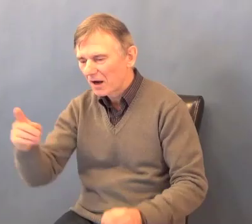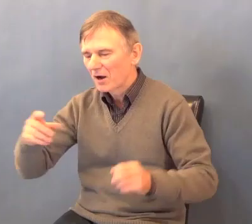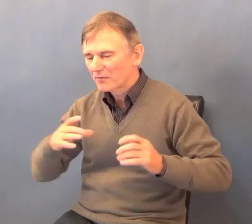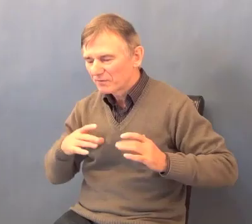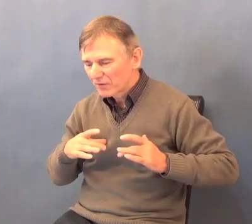A wolne...